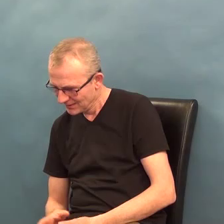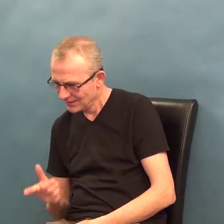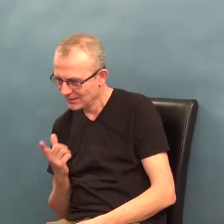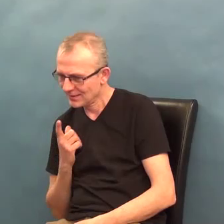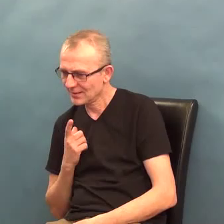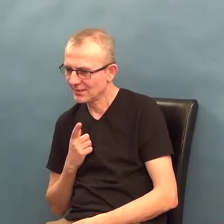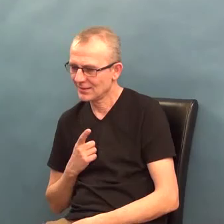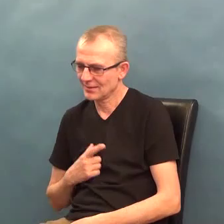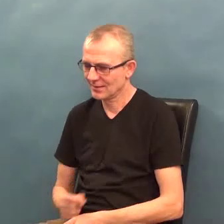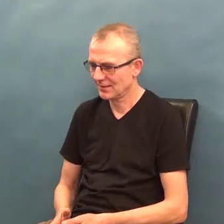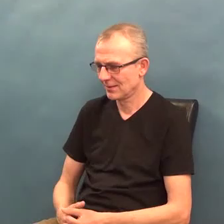Aha.